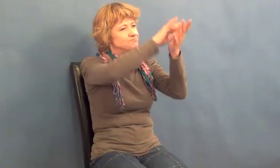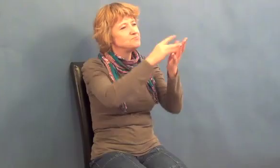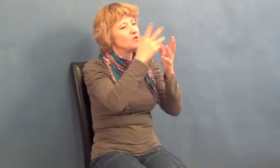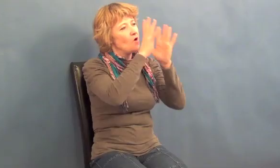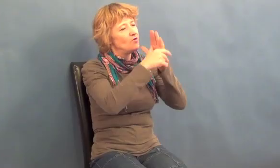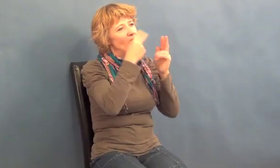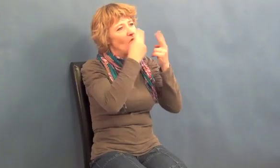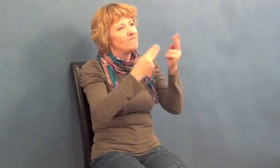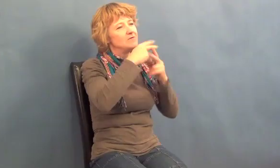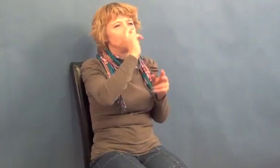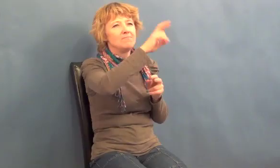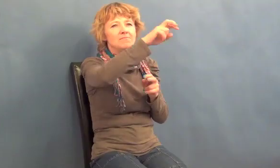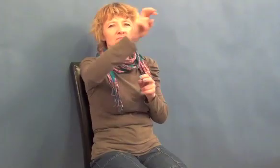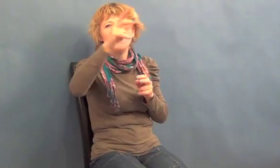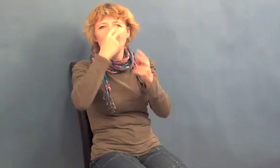Zwiedzają miasto.